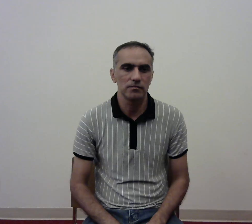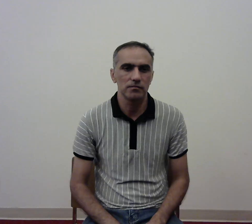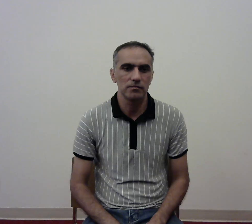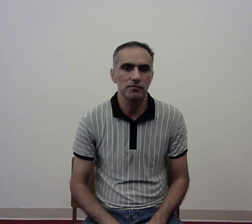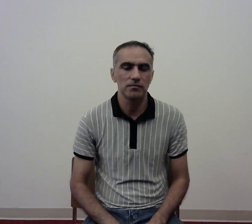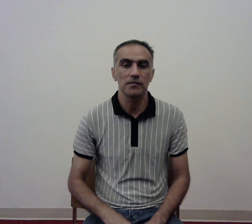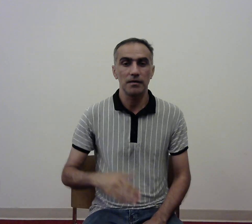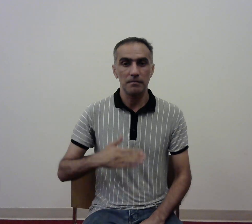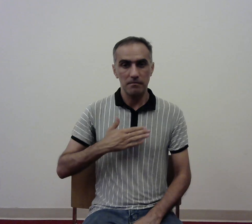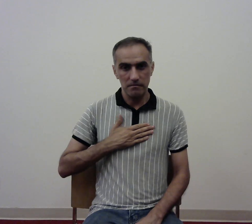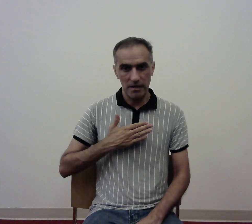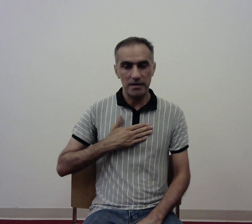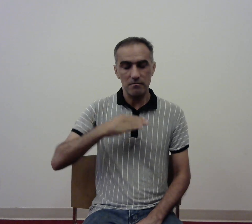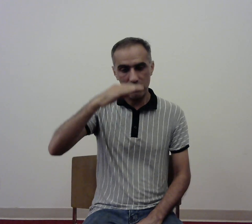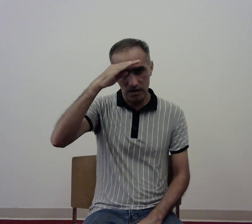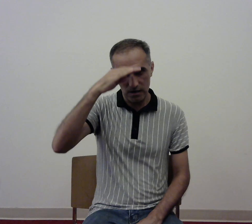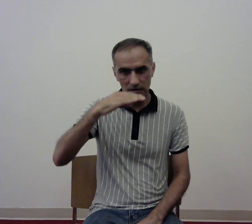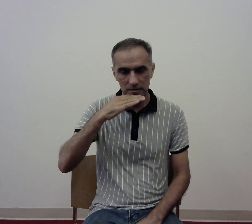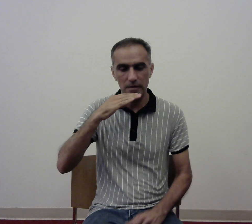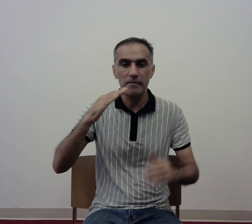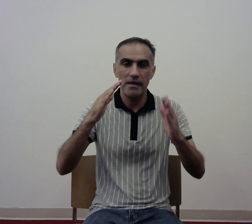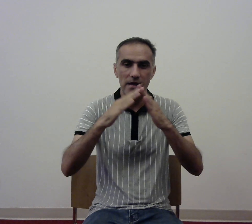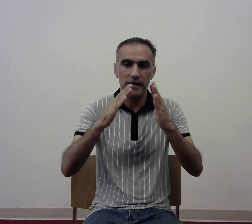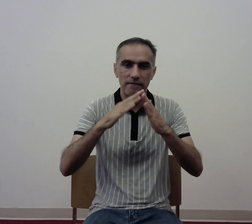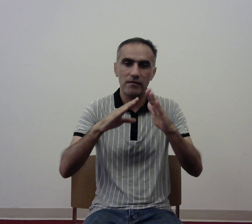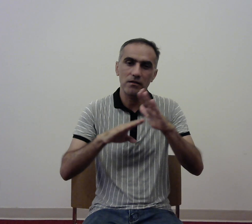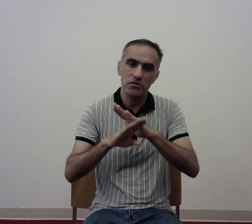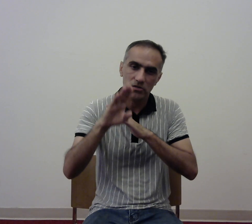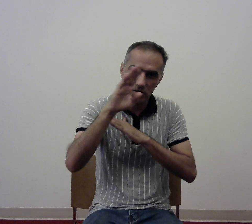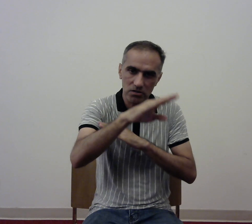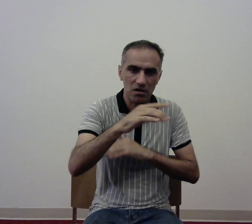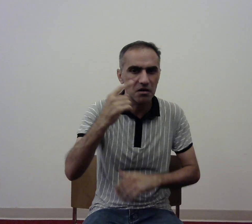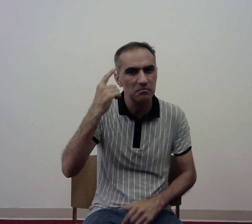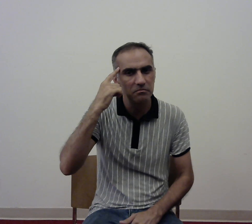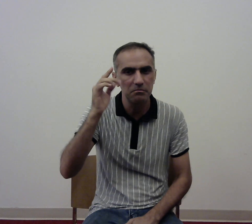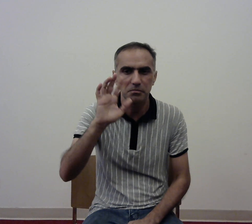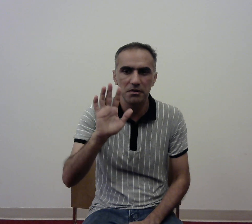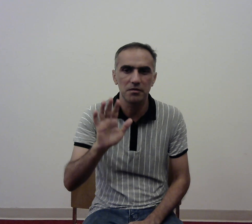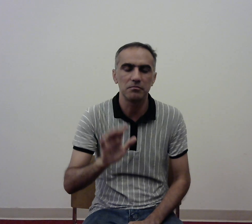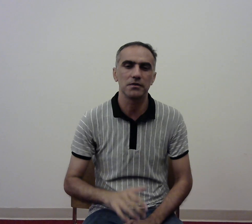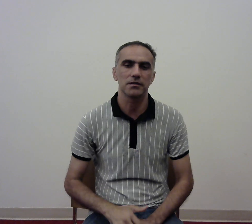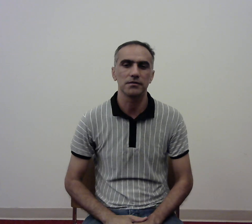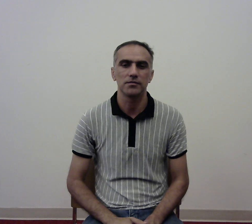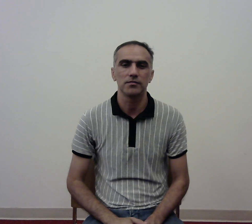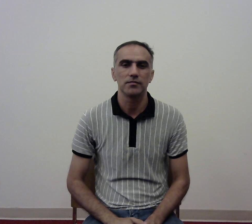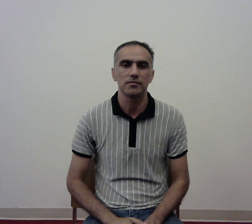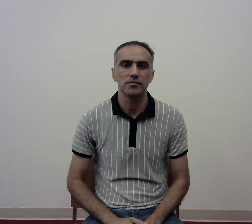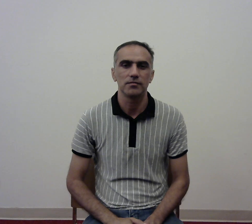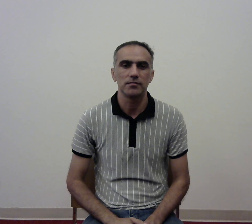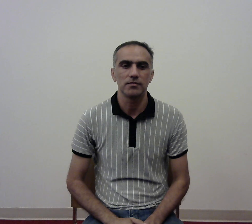Mənim atam evdən çıxa bilmir